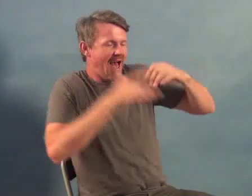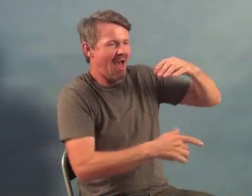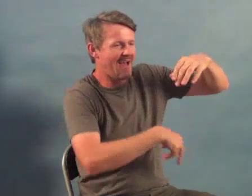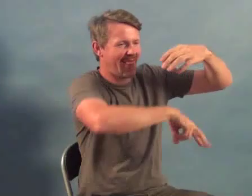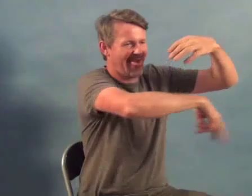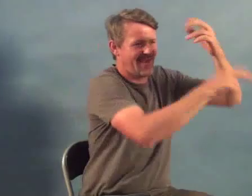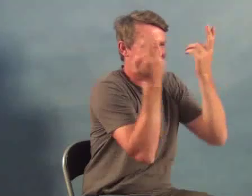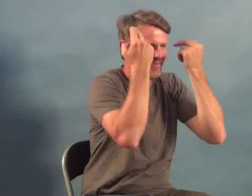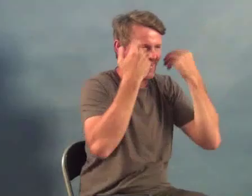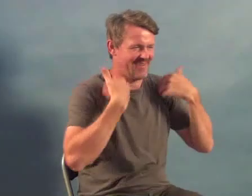W ubraniu chodzi królik.